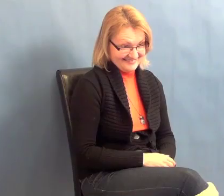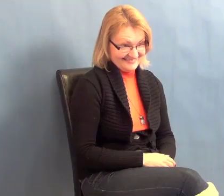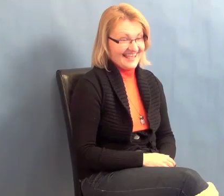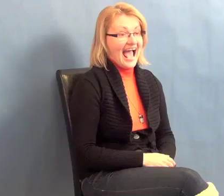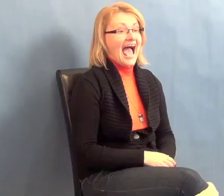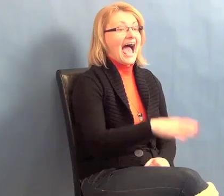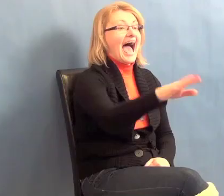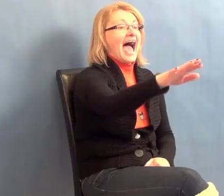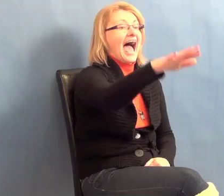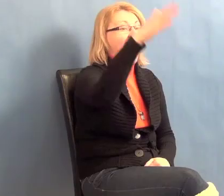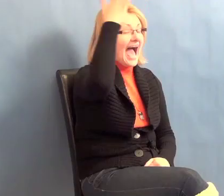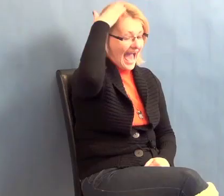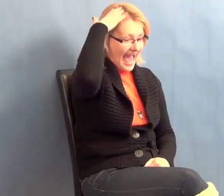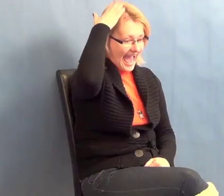Aaa poczekaj, wiem o co chodzi.